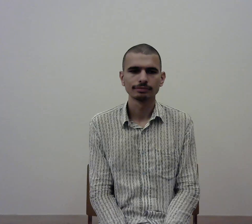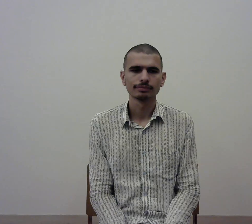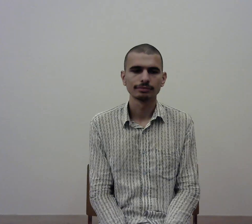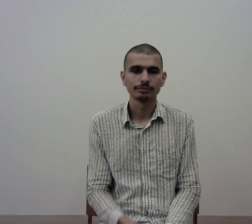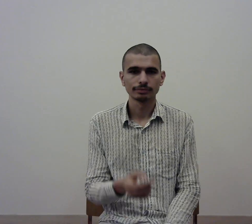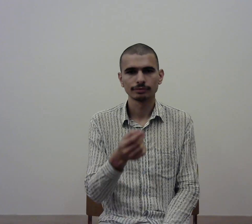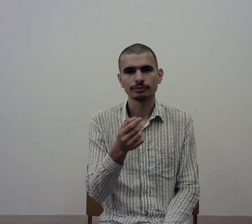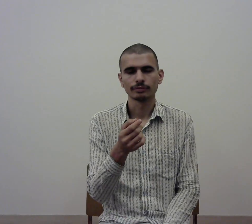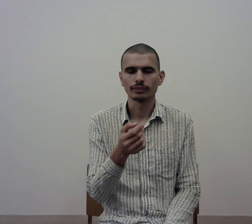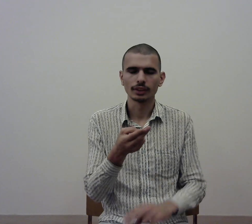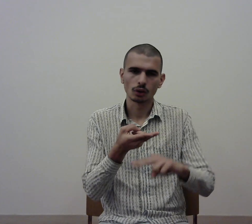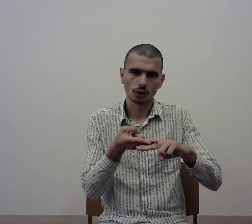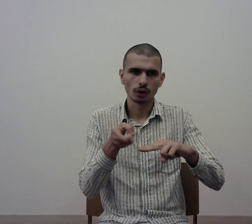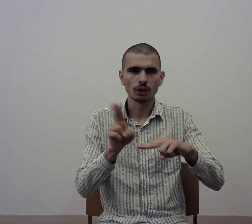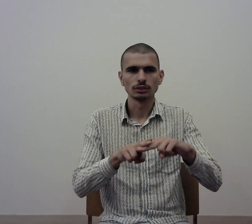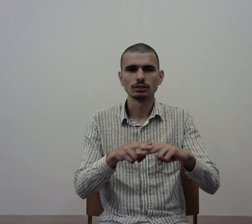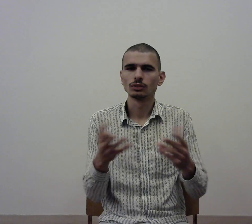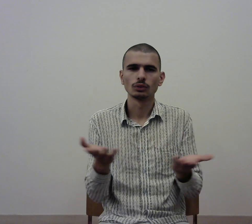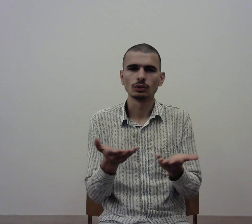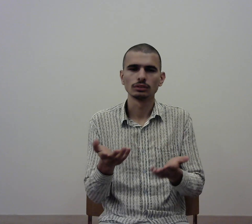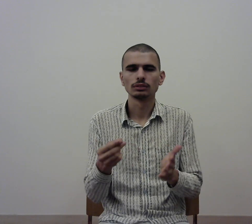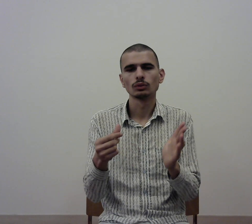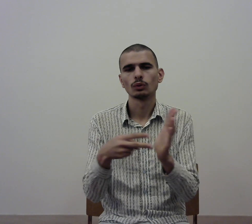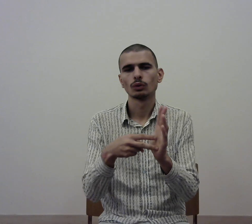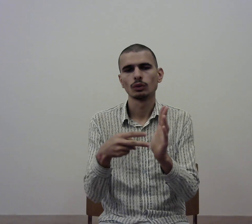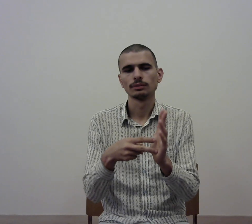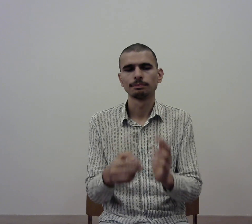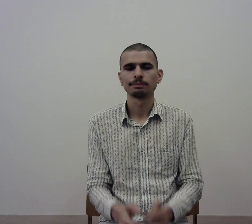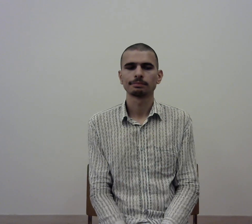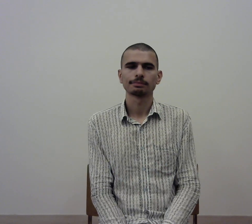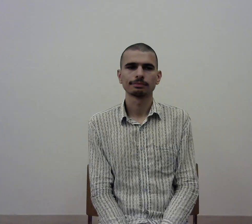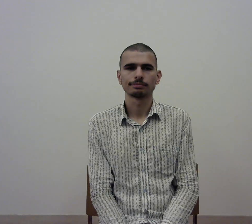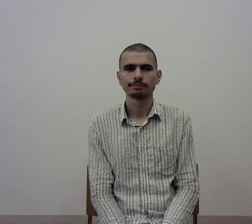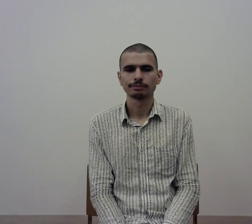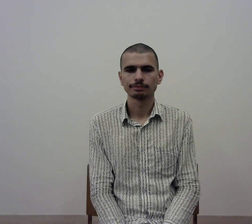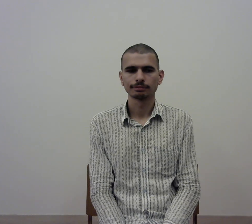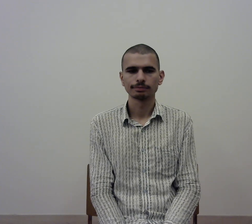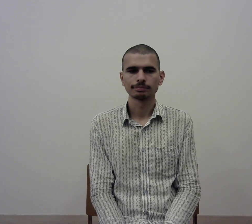Bu neçəyədir?